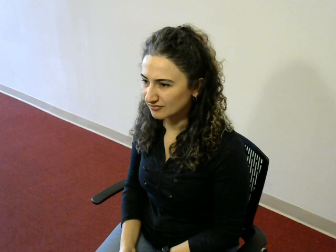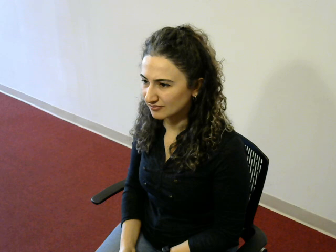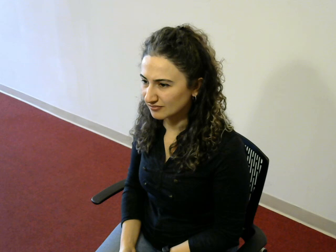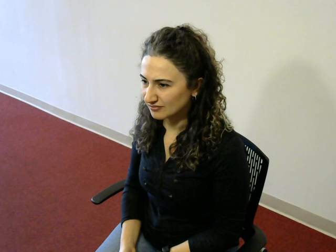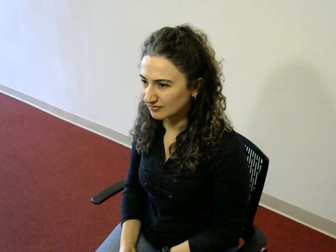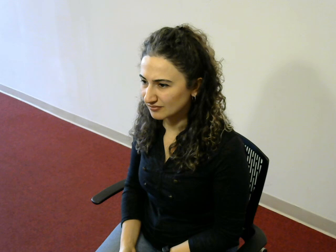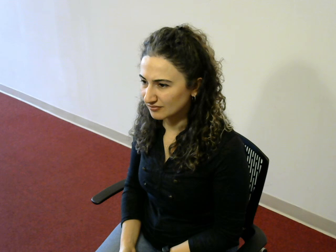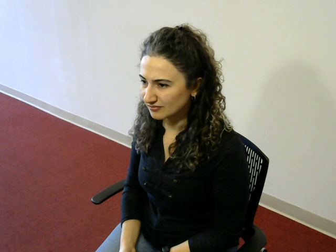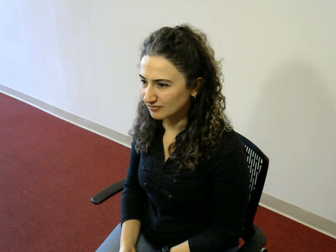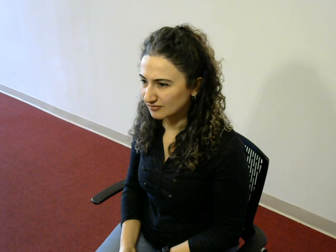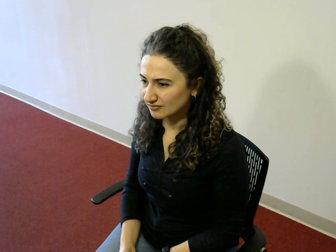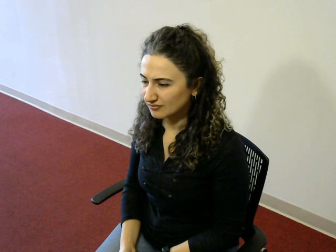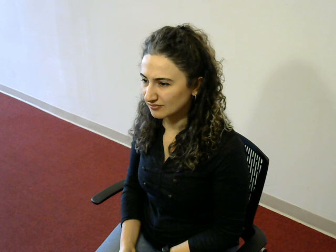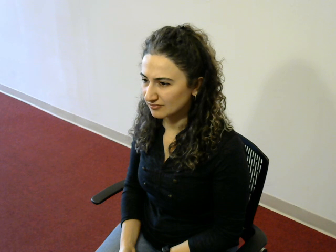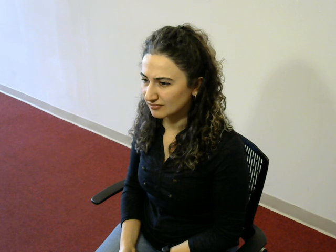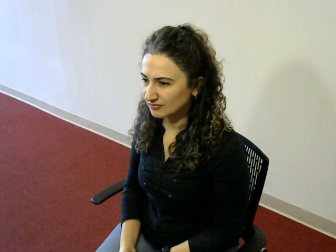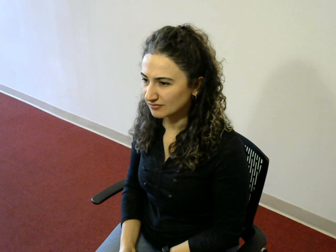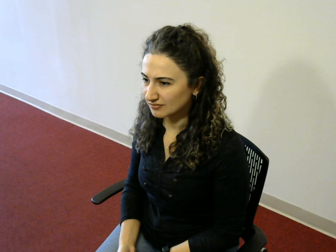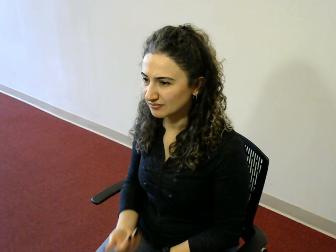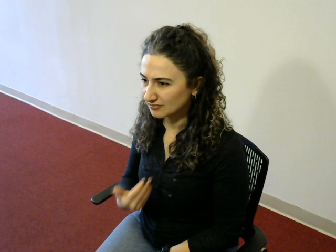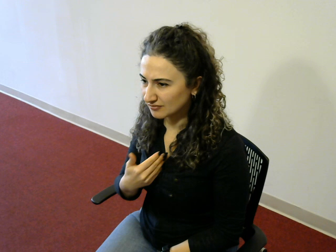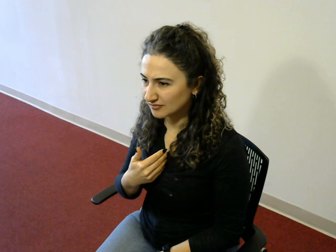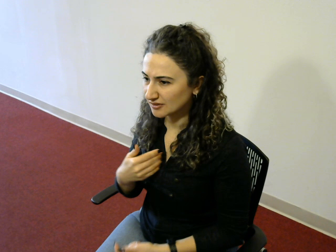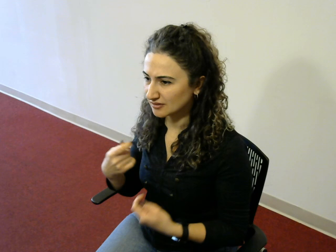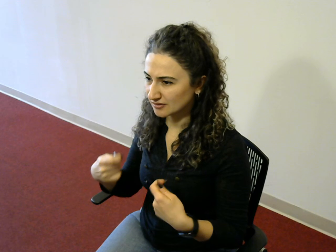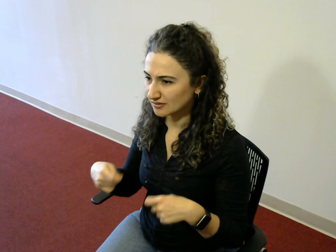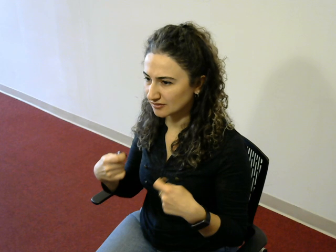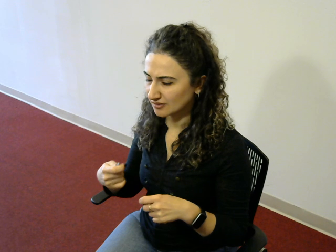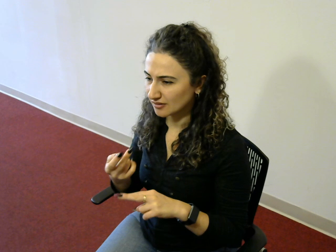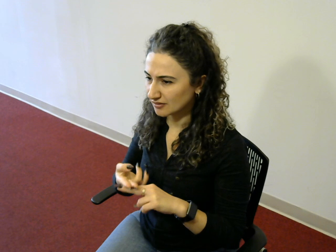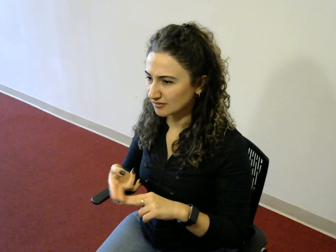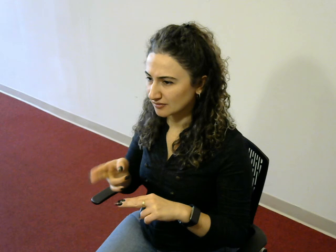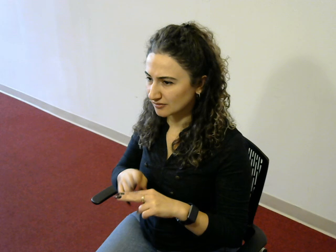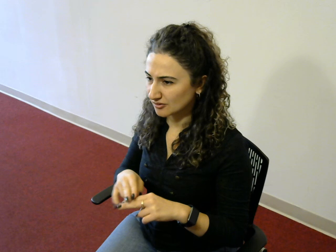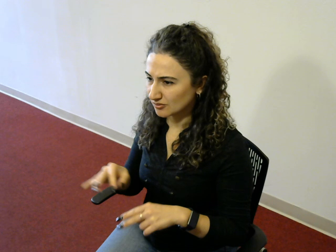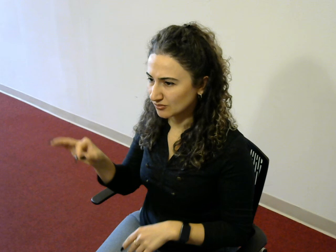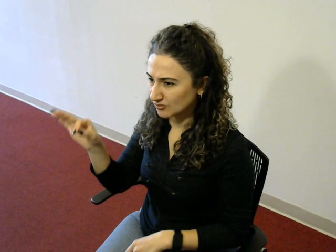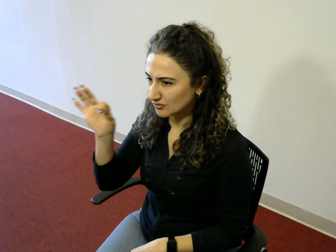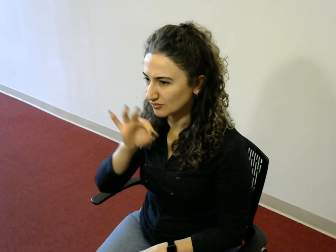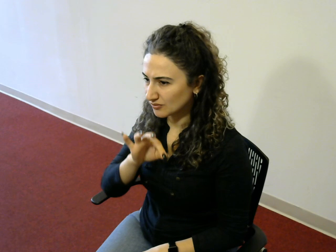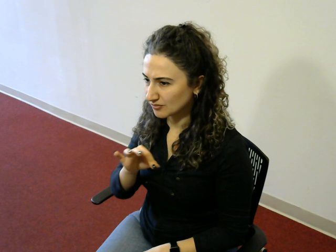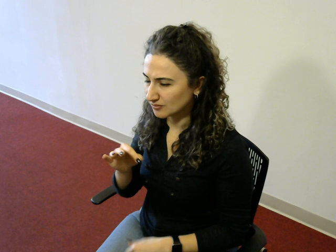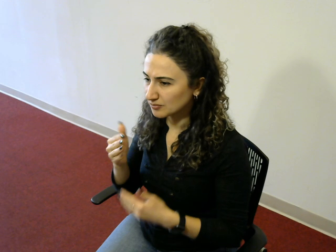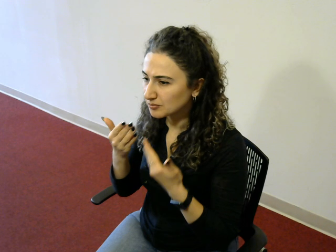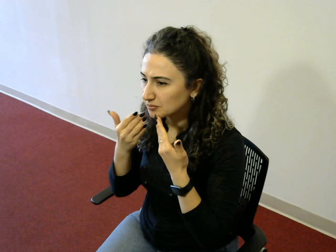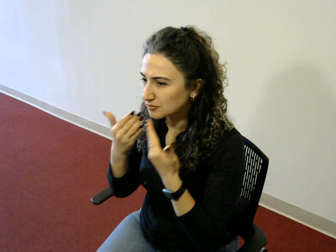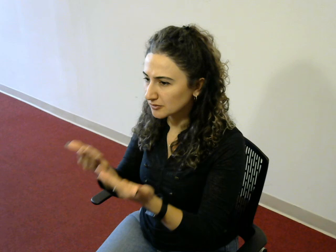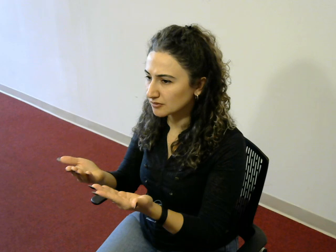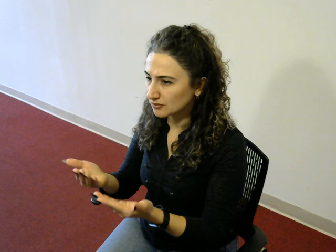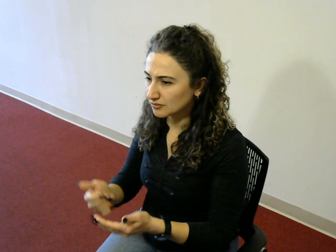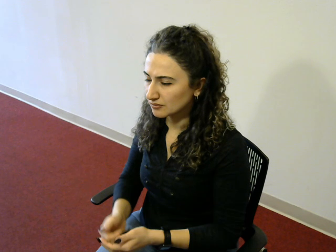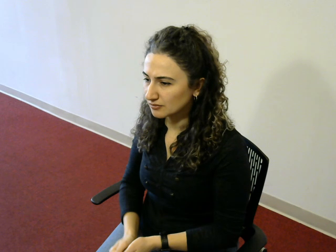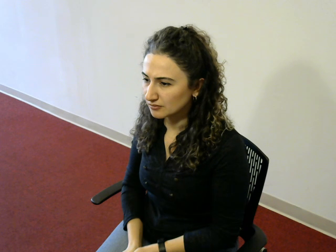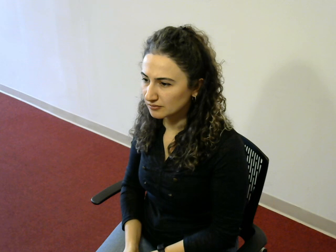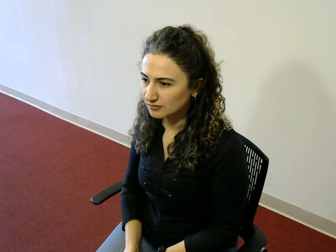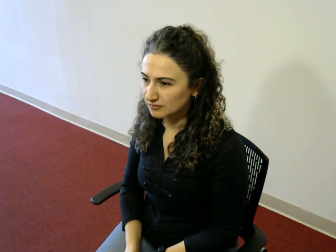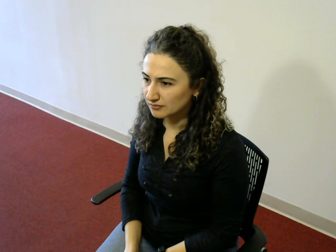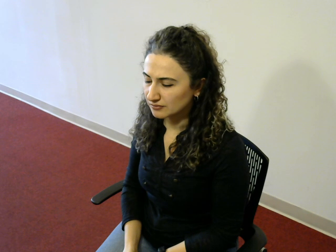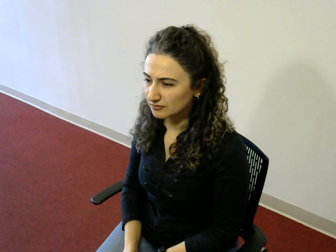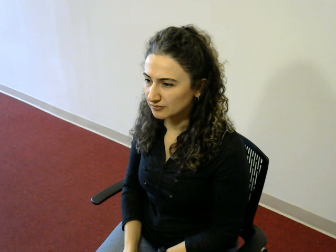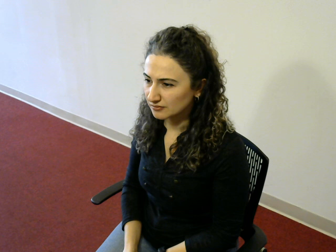Mən satıcıdan bu barədə soruşdum